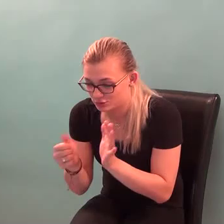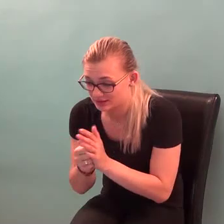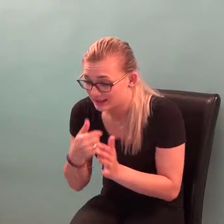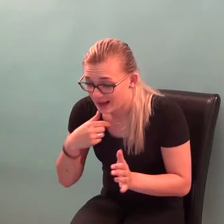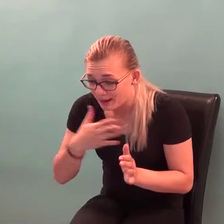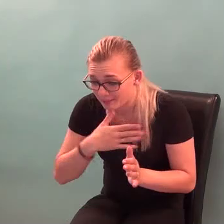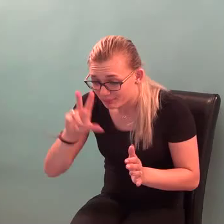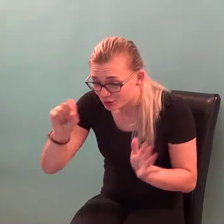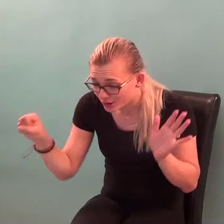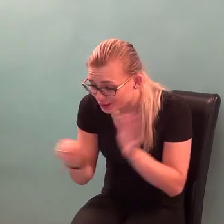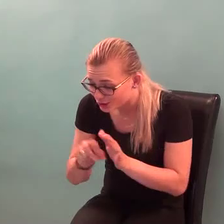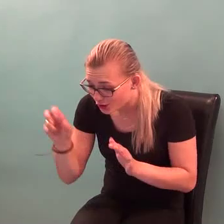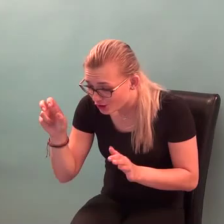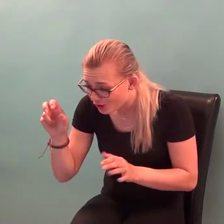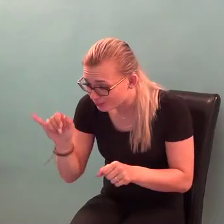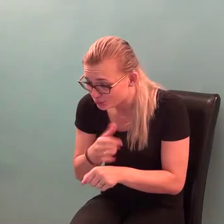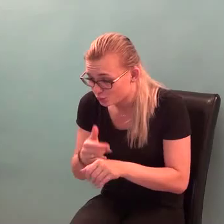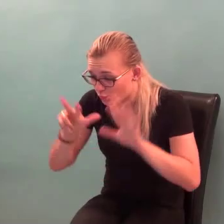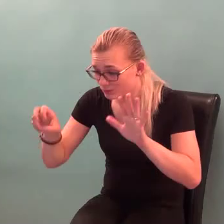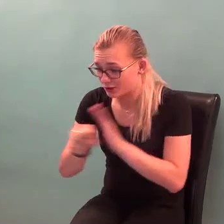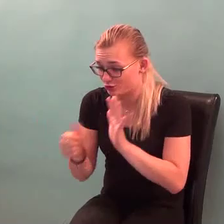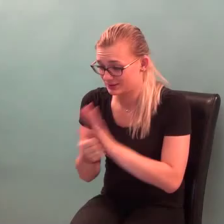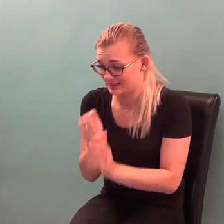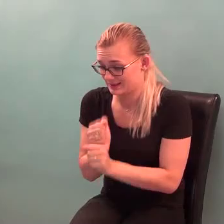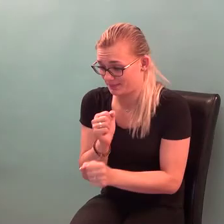Ja mam pracę od poniedziałku do czwartku... do piątku od ósmej do szesnastej.